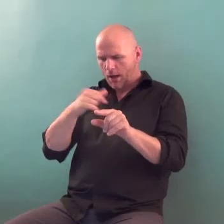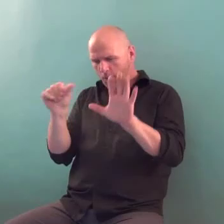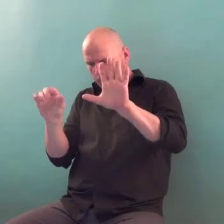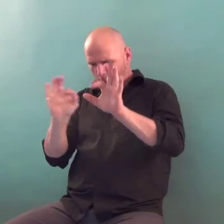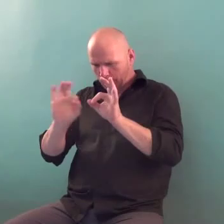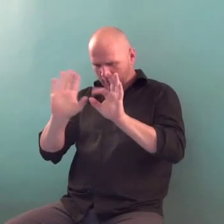O szóstej, zastanawiam się...